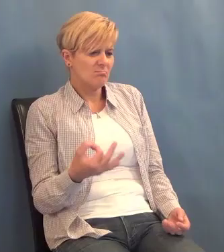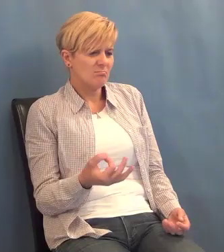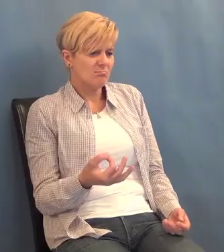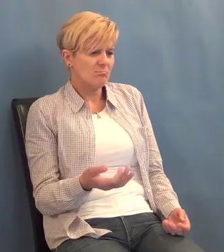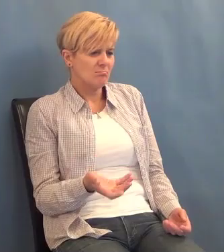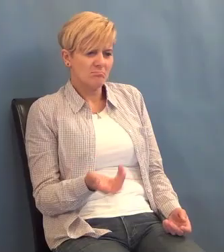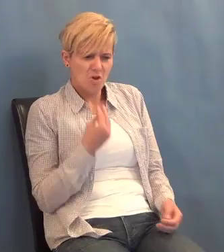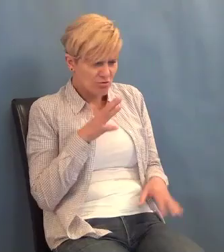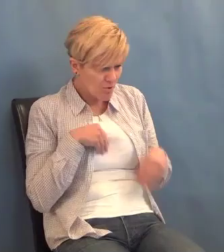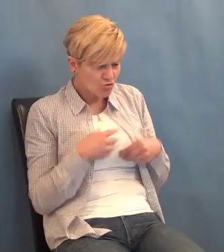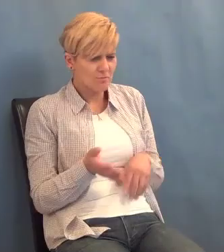Staw?